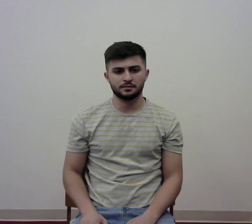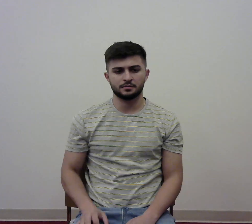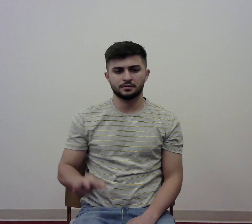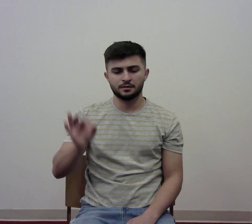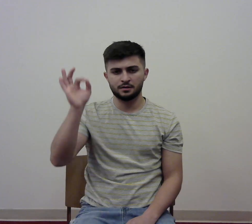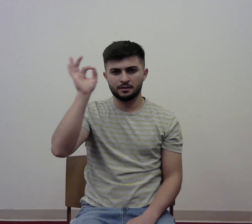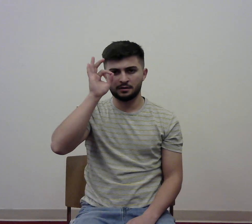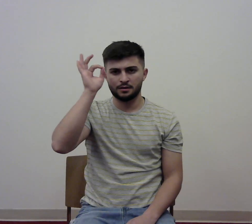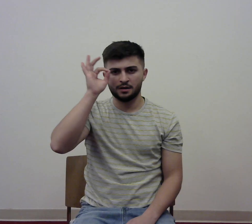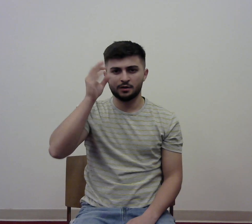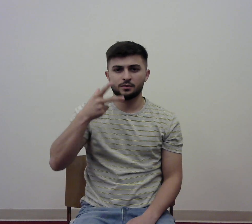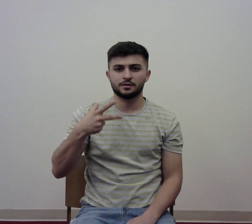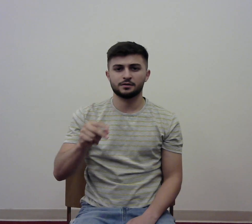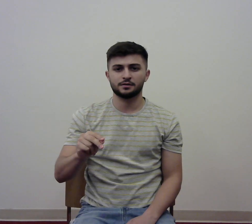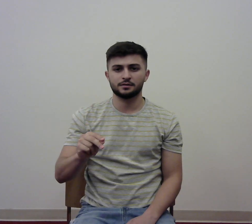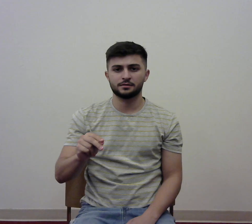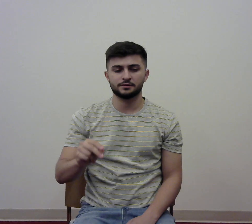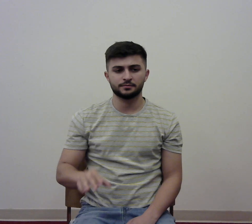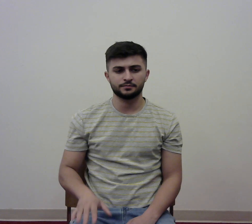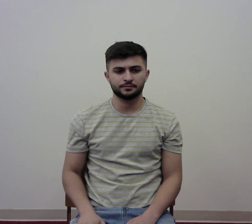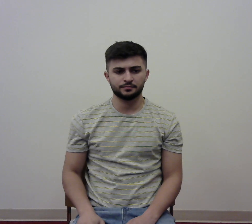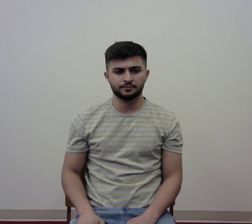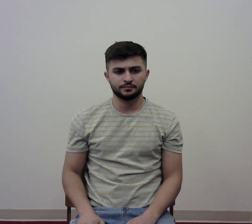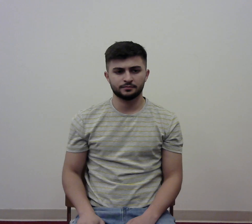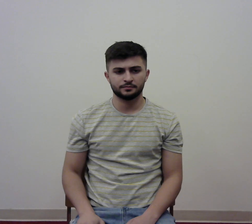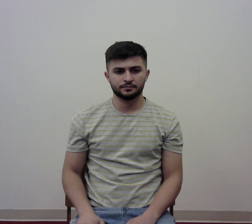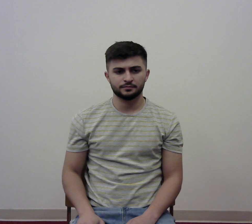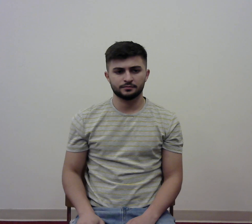Ayaqyolu hardadır?